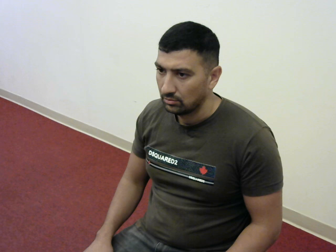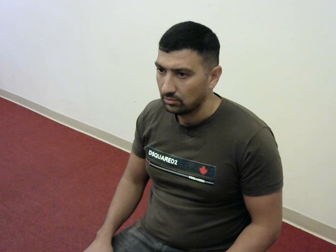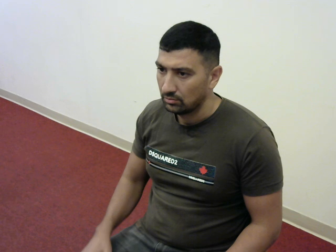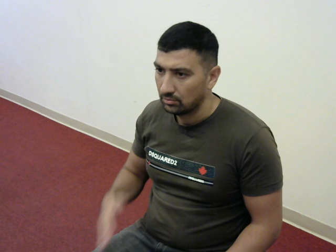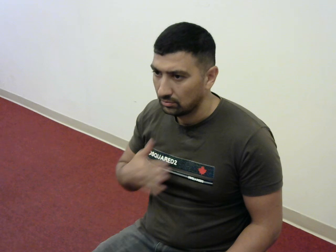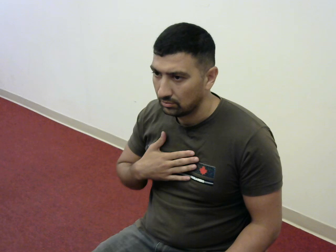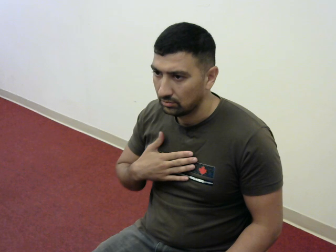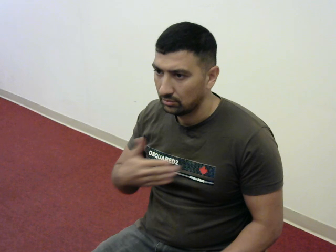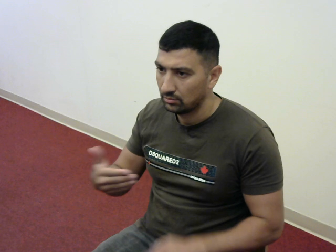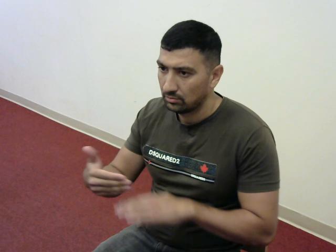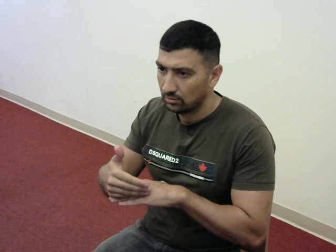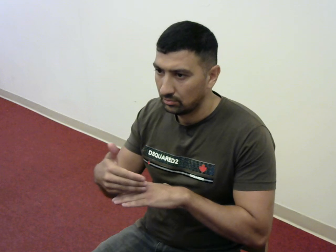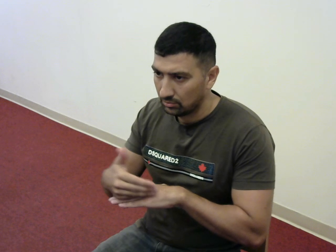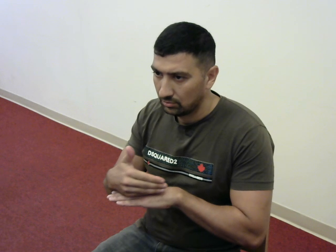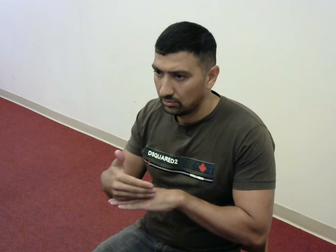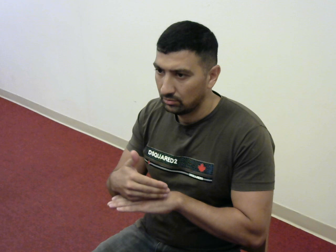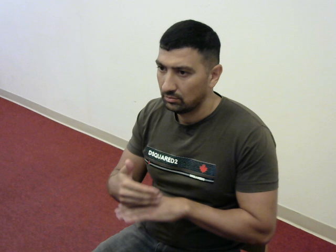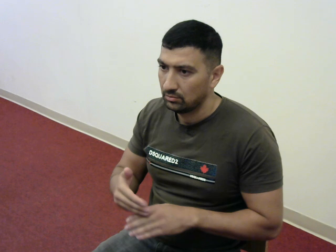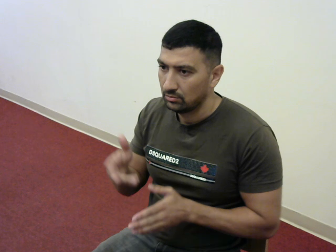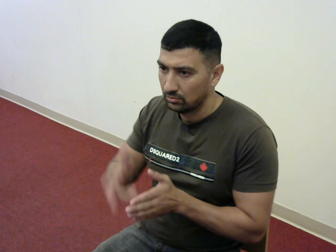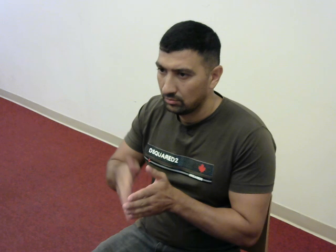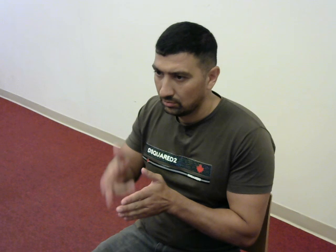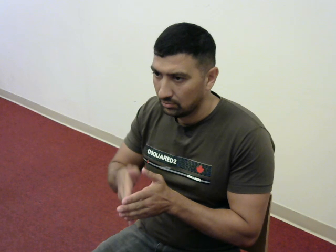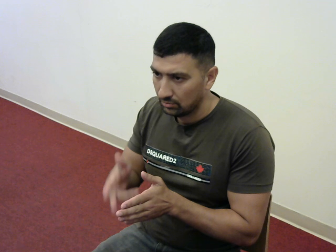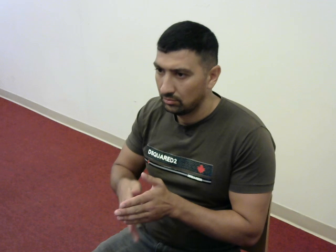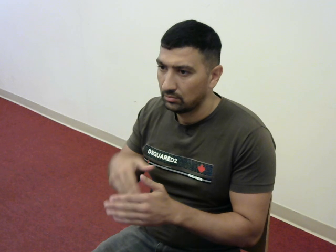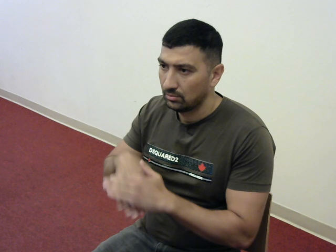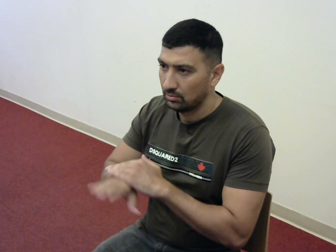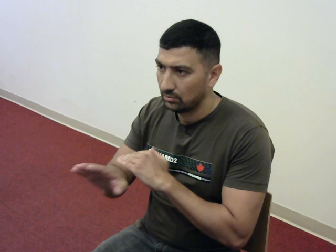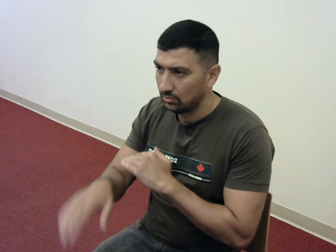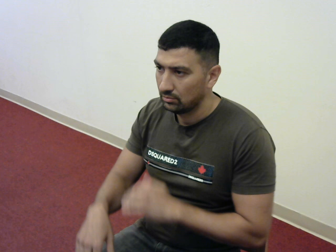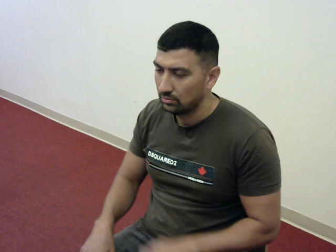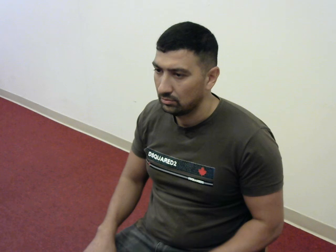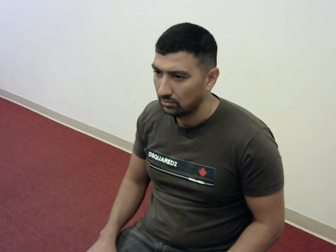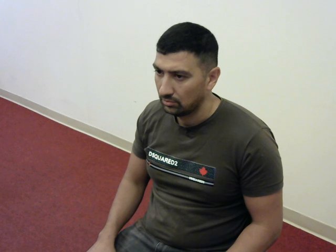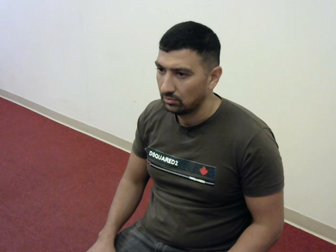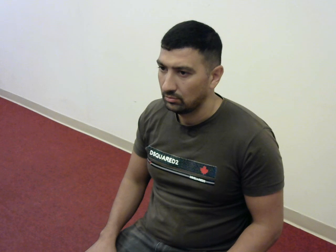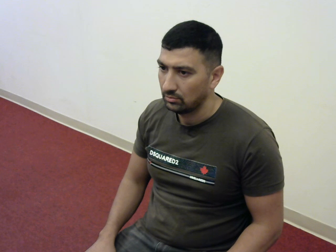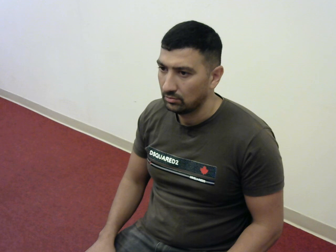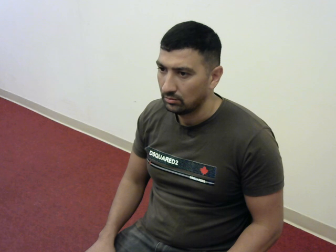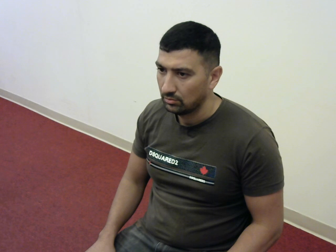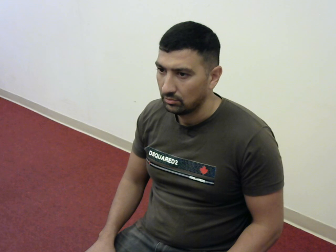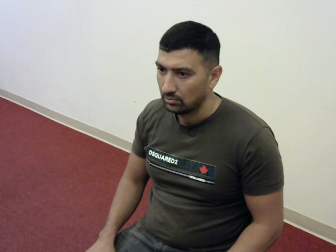Mən Sumqayıta qatarla gedirəm